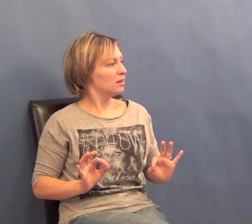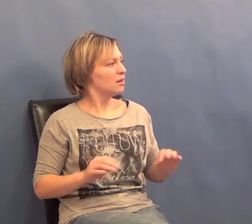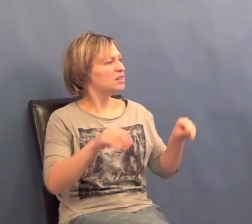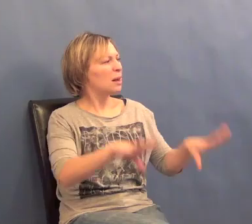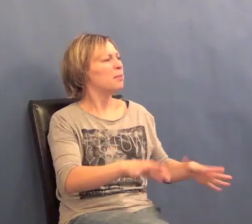To sklep.